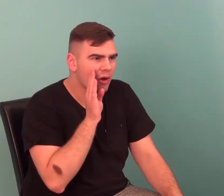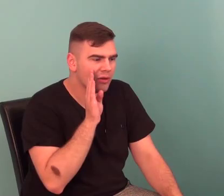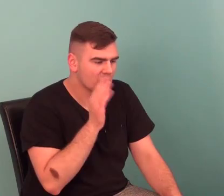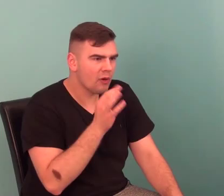Jest młody.